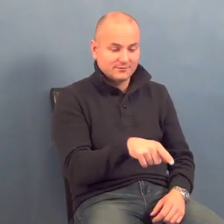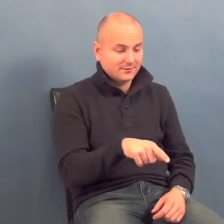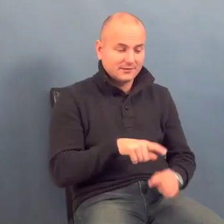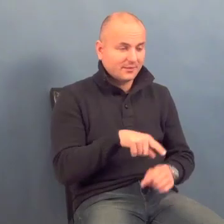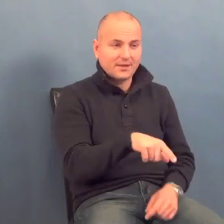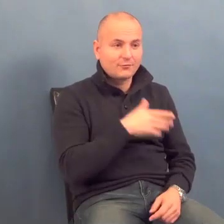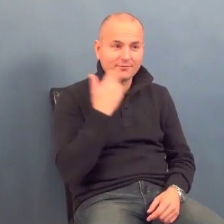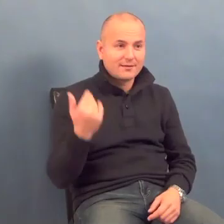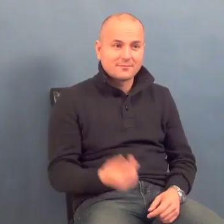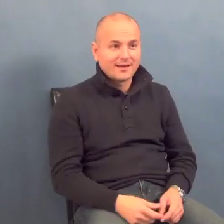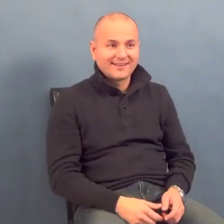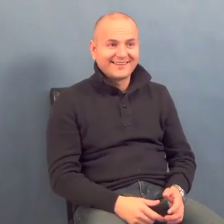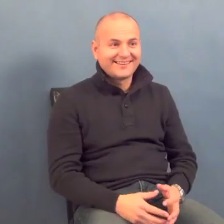Tego nie ma.